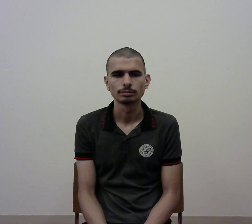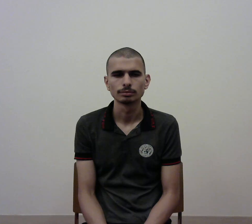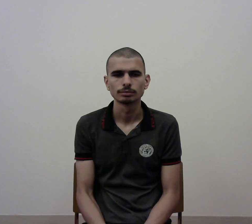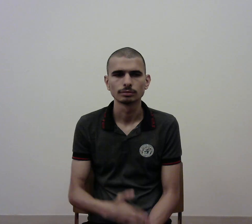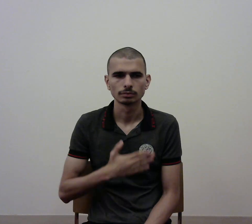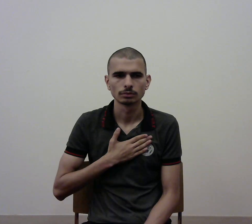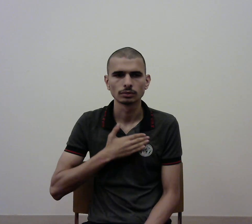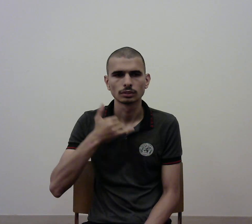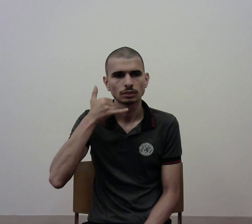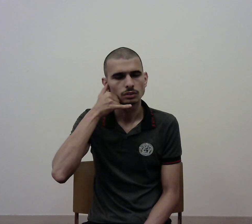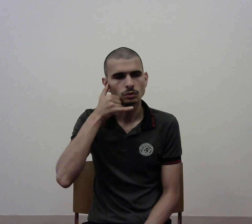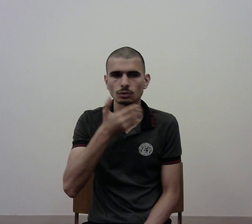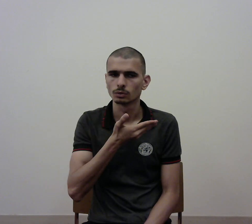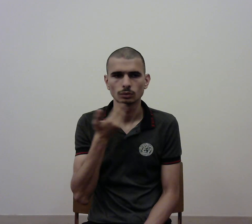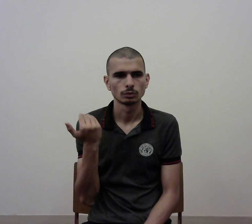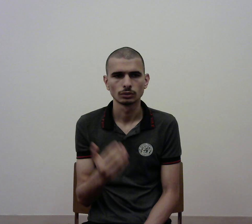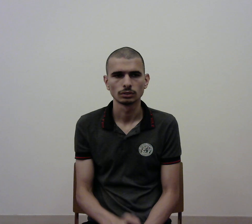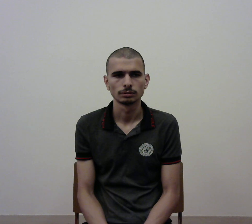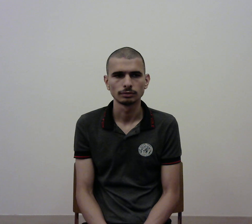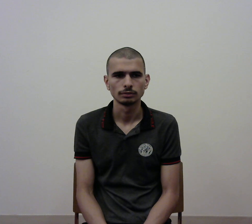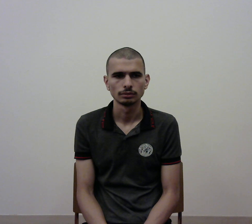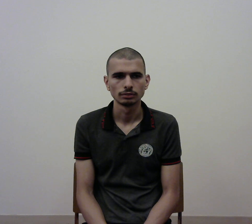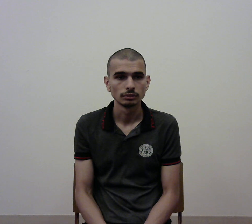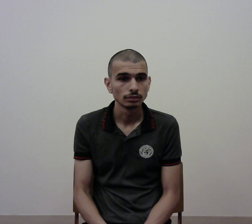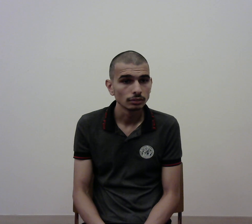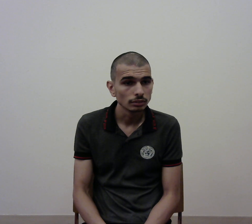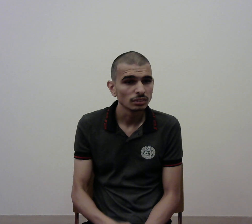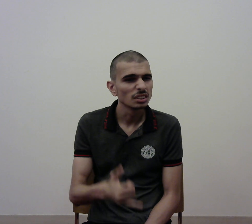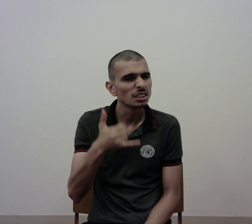Mənim telefonum yoxdur